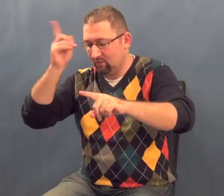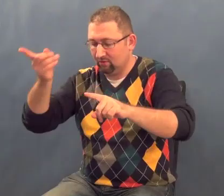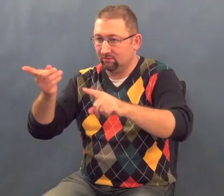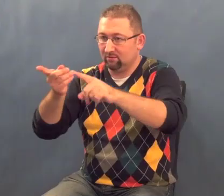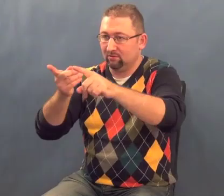Właśnie.